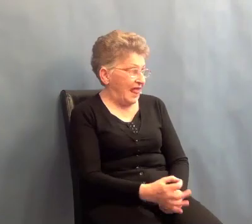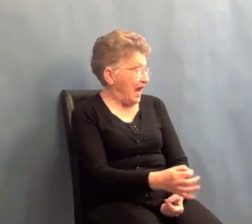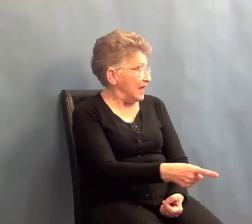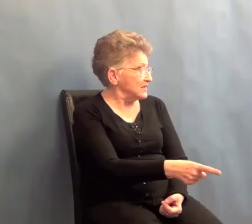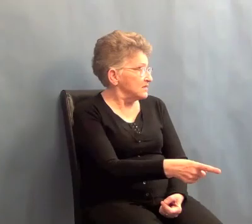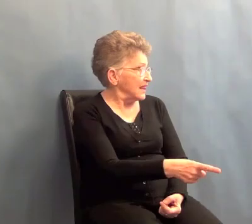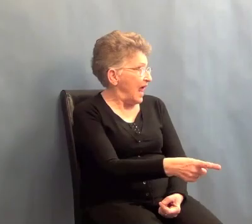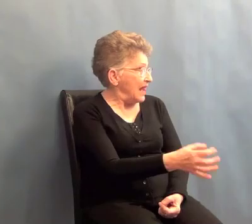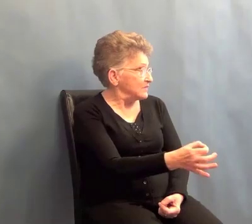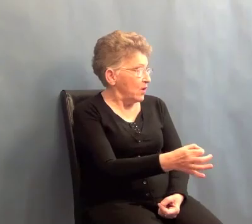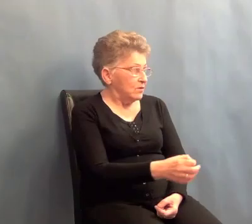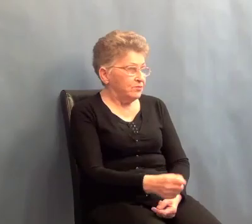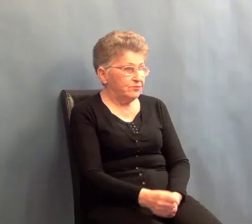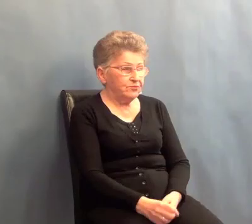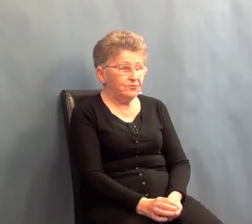Teraz, teraz ?